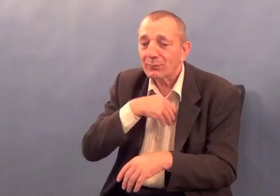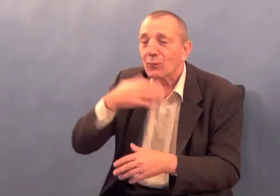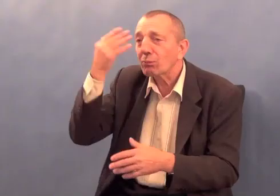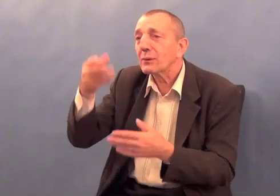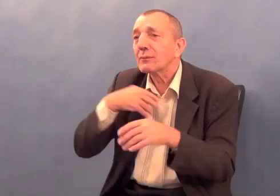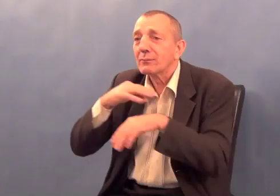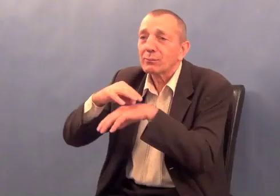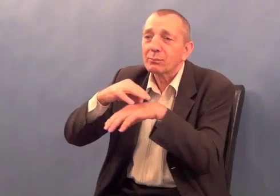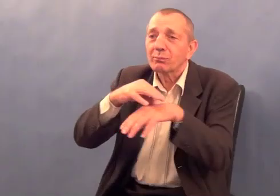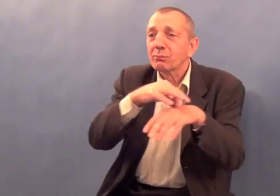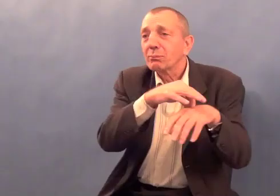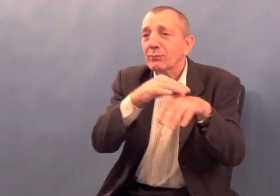Nie umiem, odprowadzisz mnie?